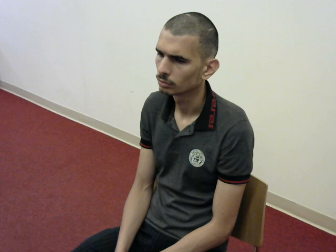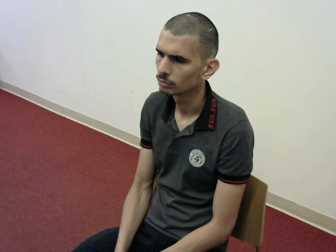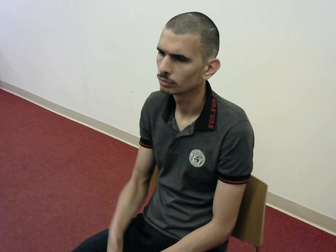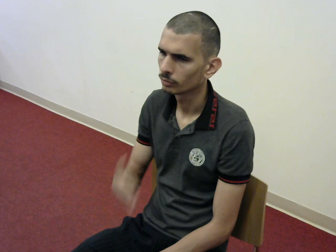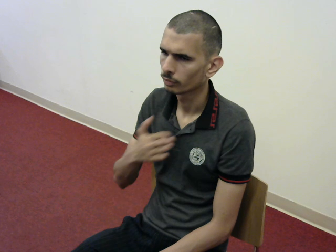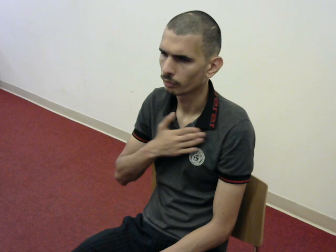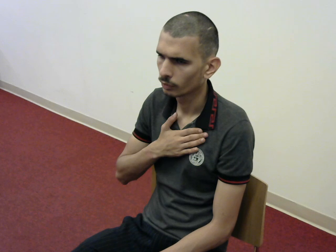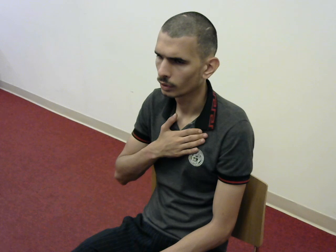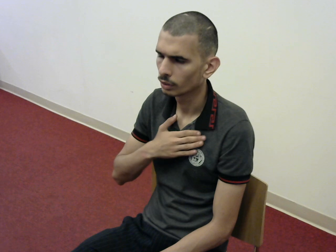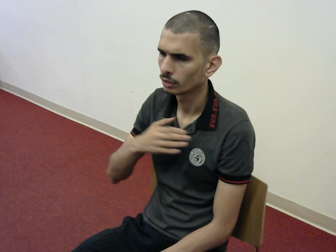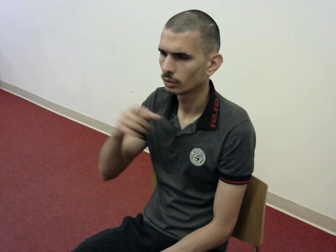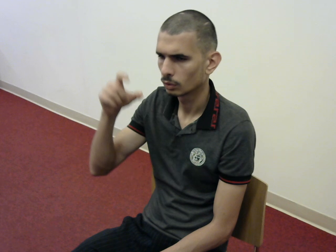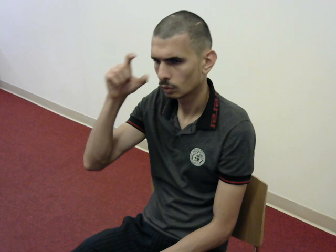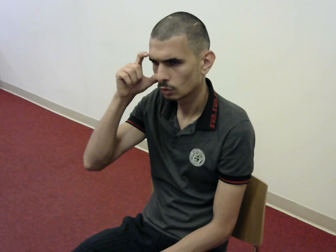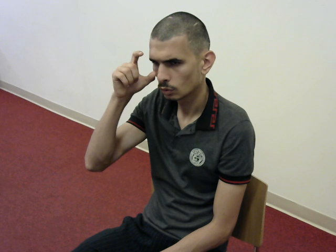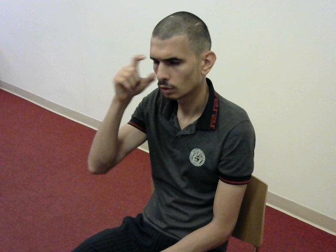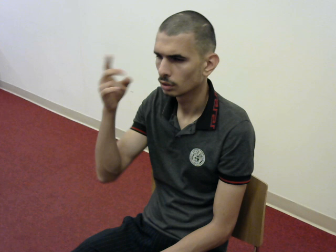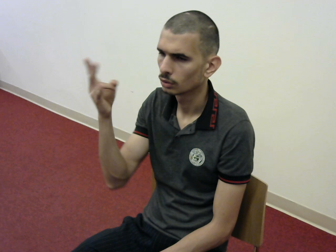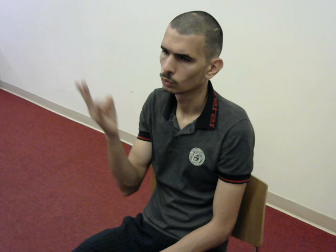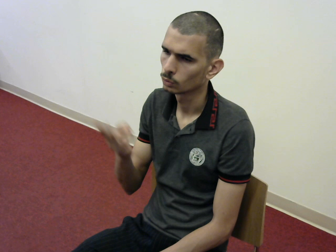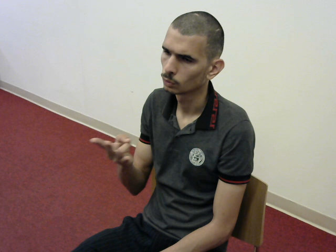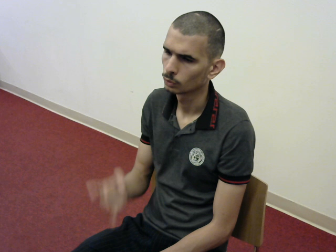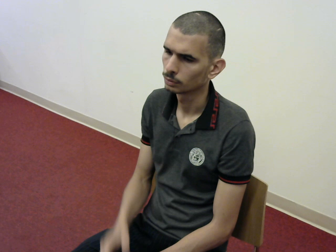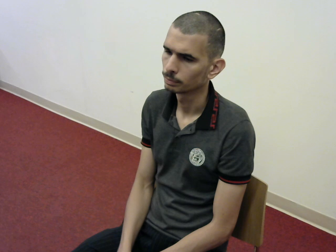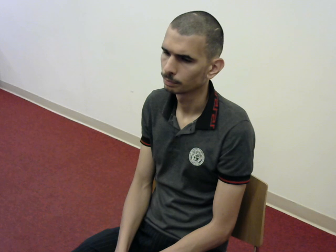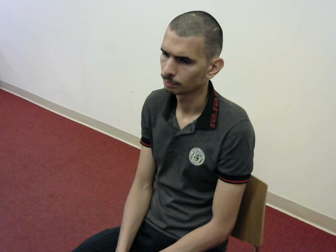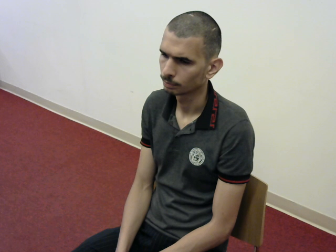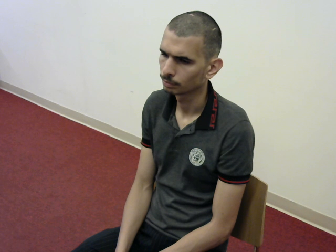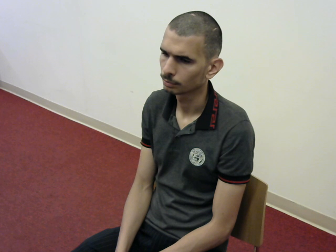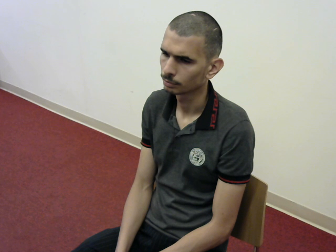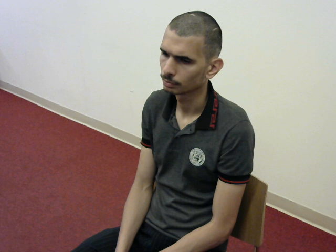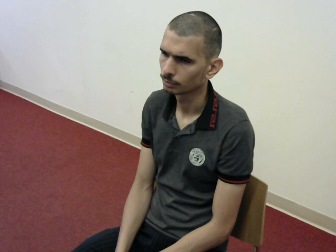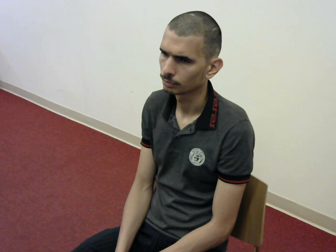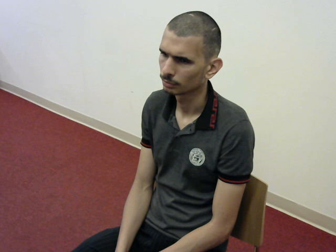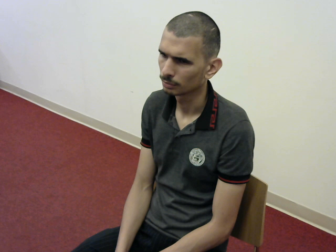Mənə eynək lazımdır